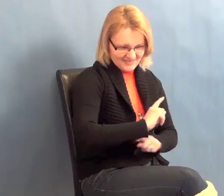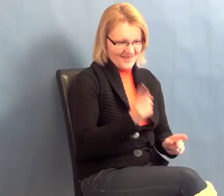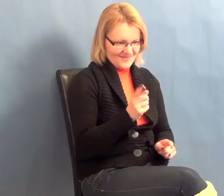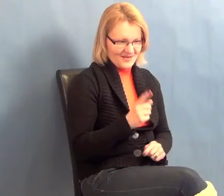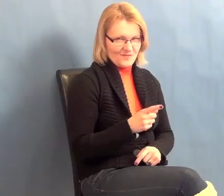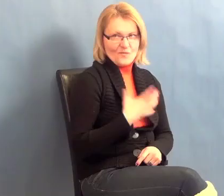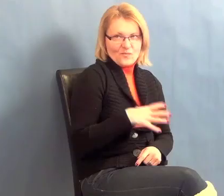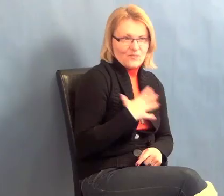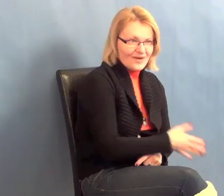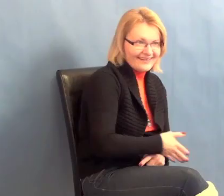Nie obchodzi ich nic i ciągle je piłują?